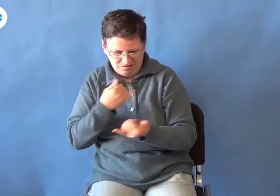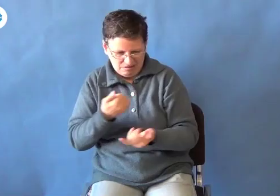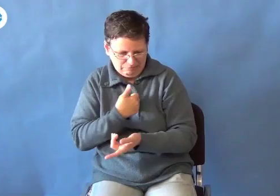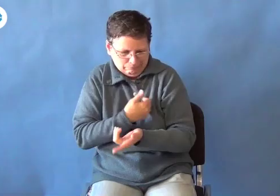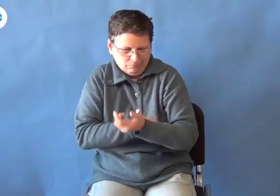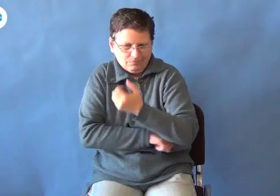Jak? Nie wiem.